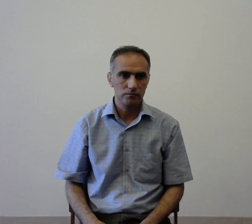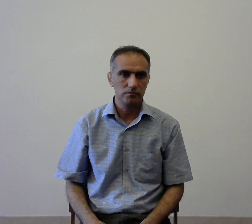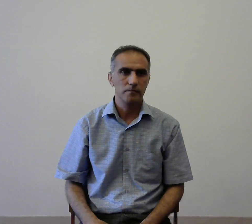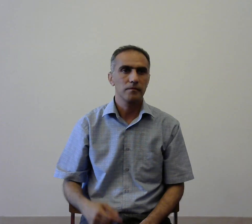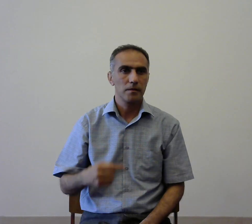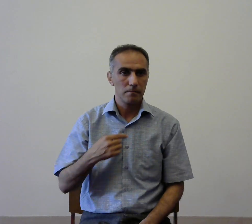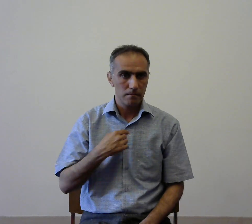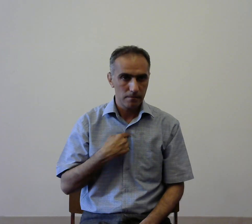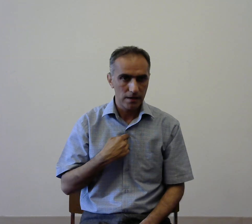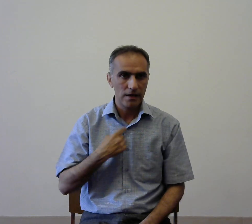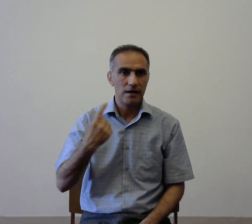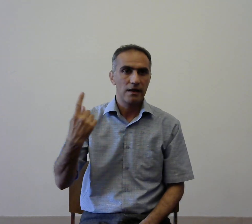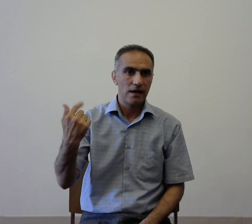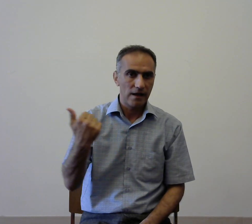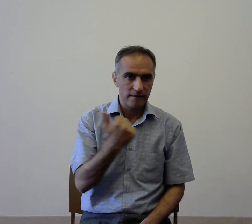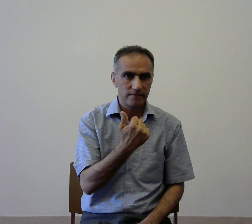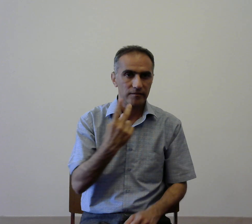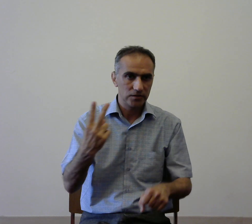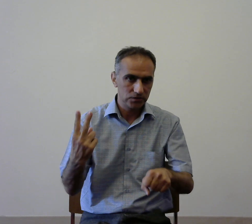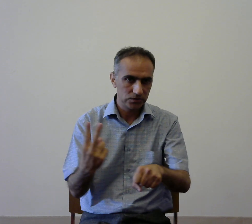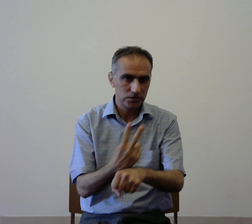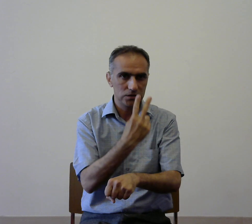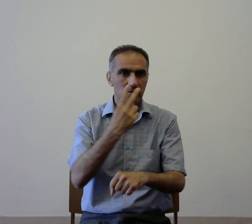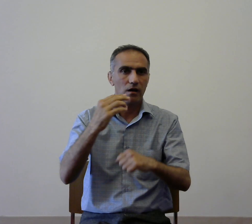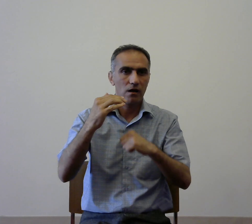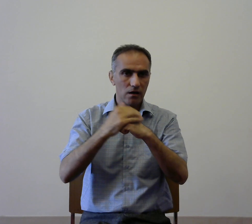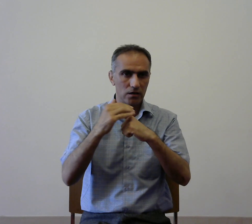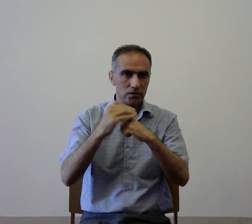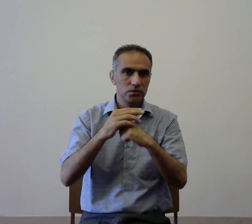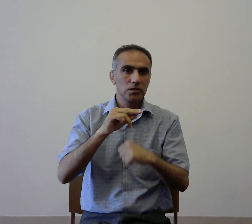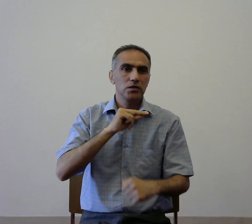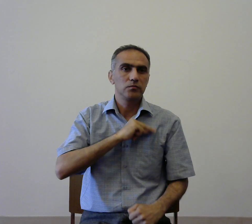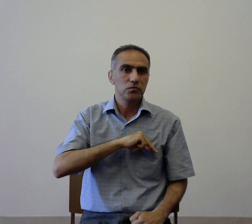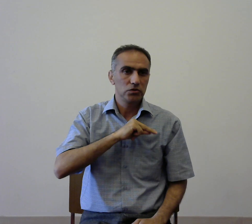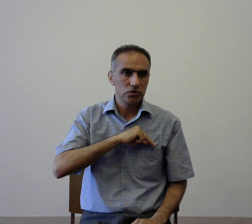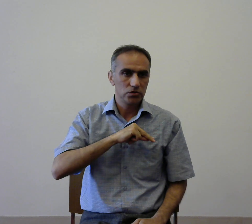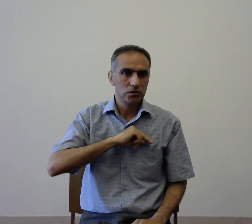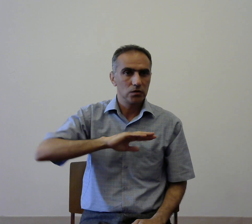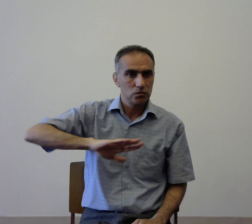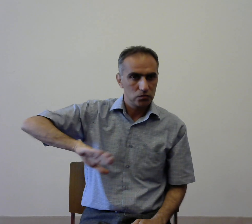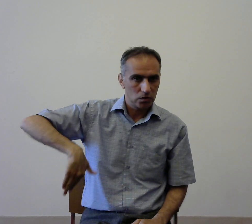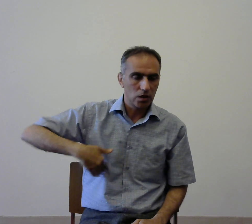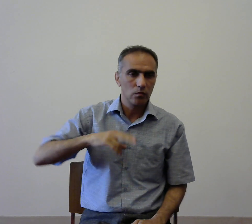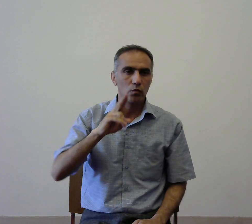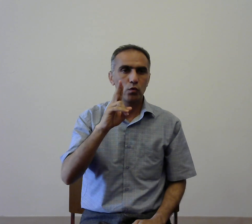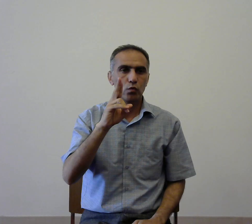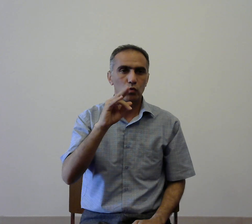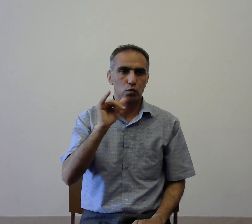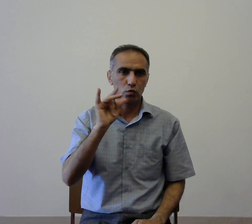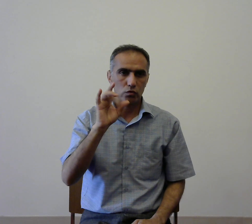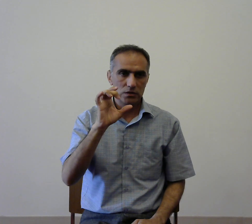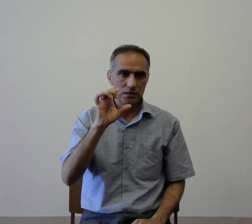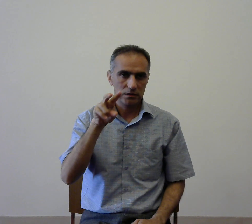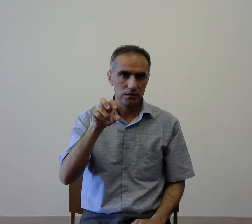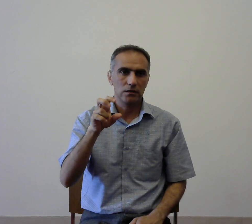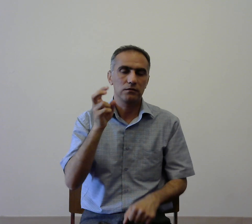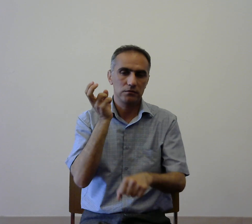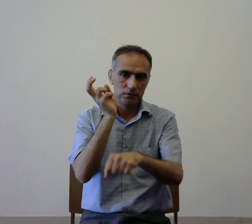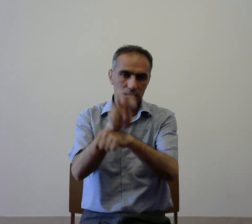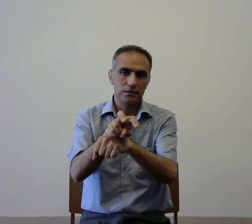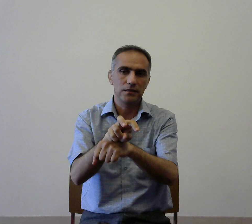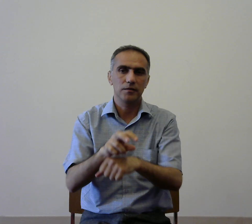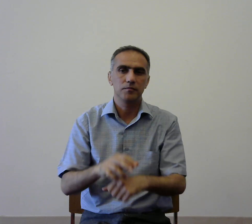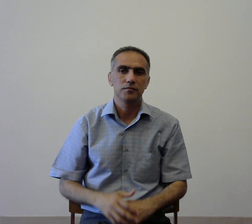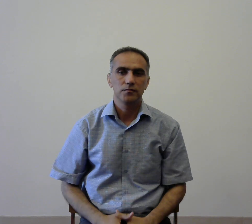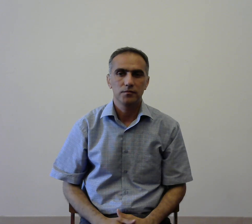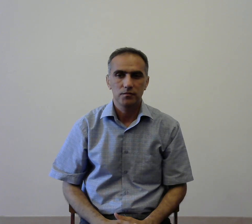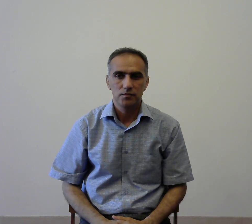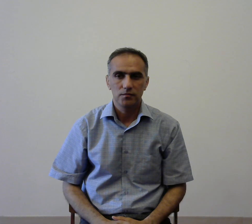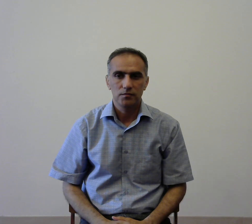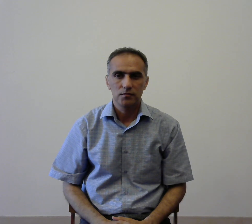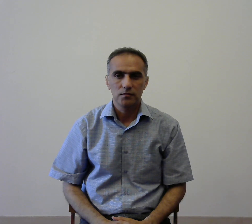Mən həftədə 2 dəfə axşam işdən sonra kursa gedirəm